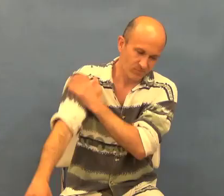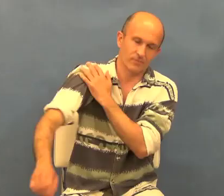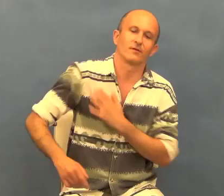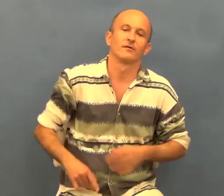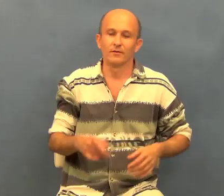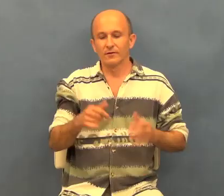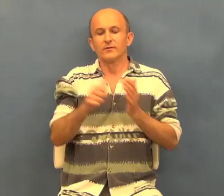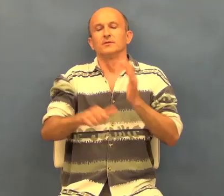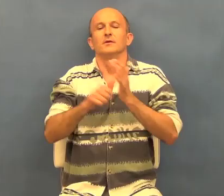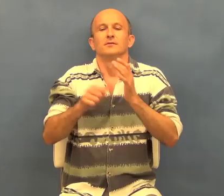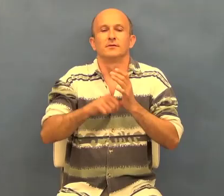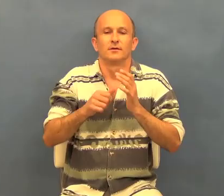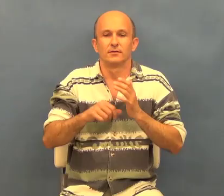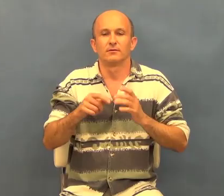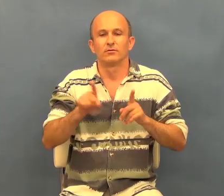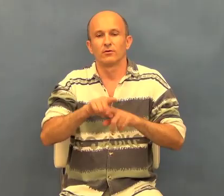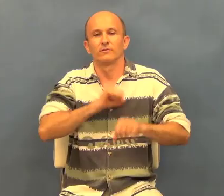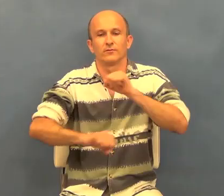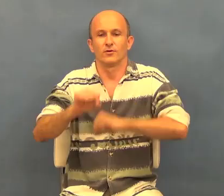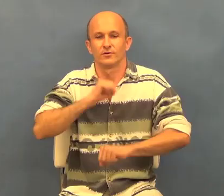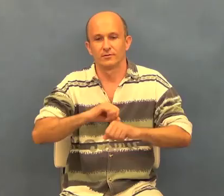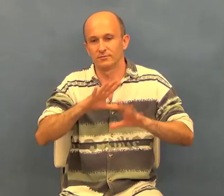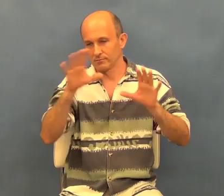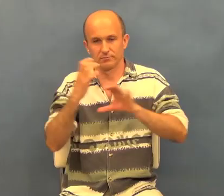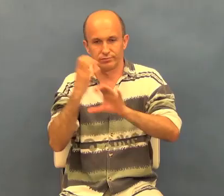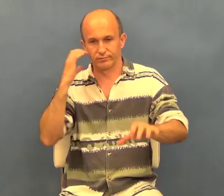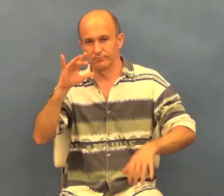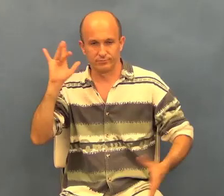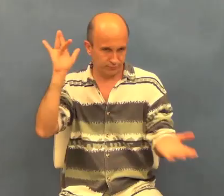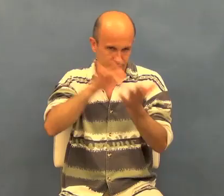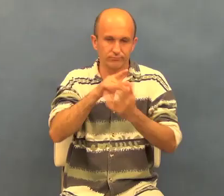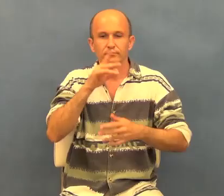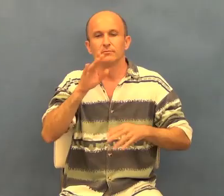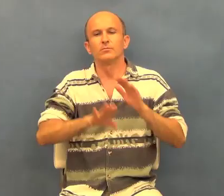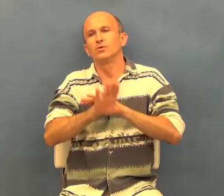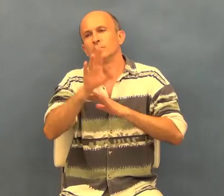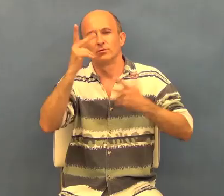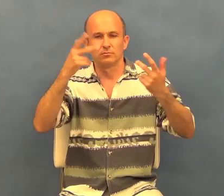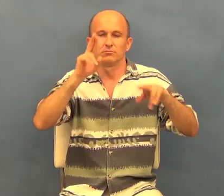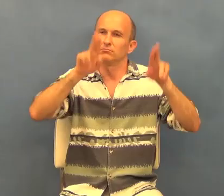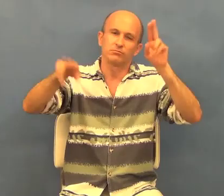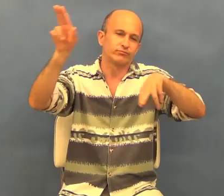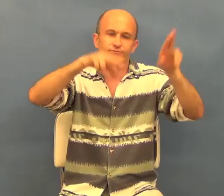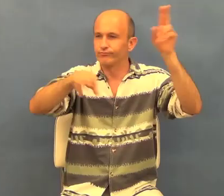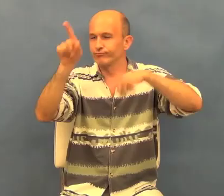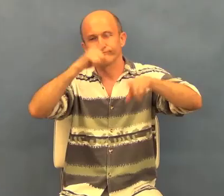Wycieczka do Włoch, wszyscy jechali autobusem, a po dojechaniu na miejsce było zwiedzanie muzeów.